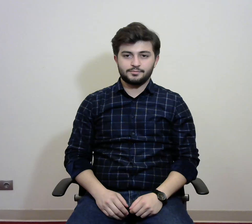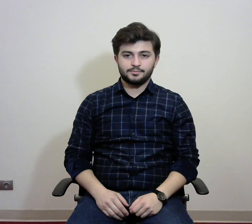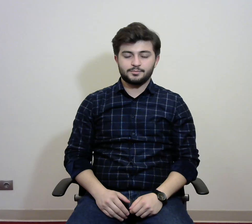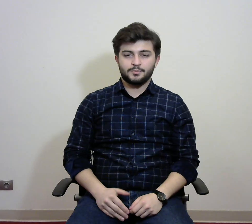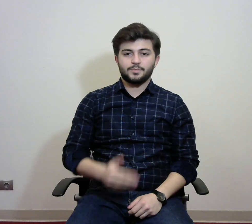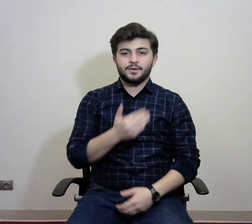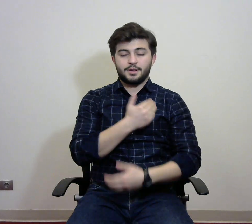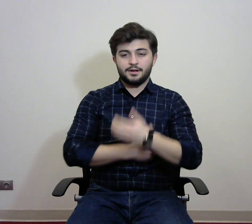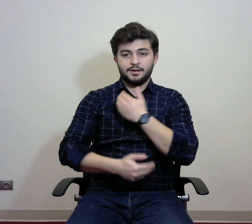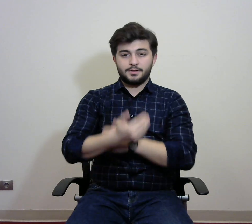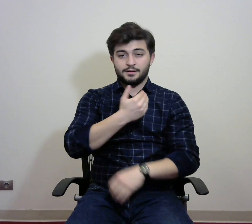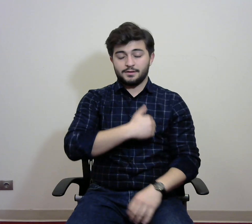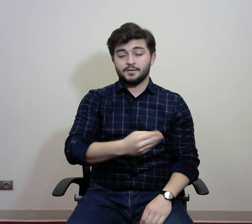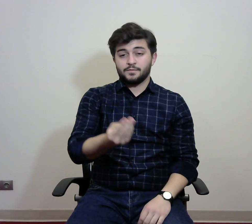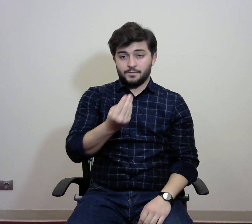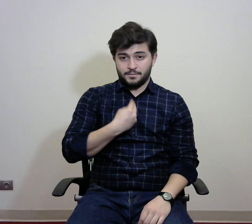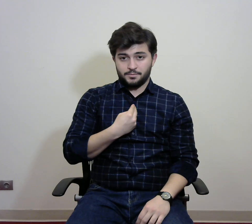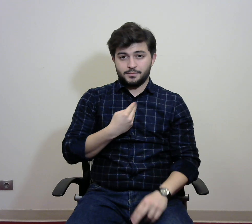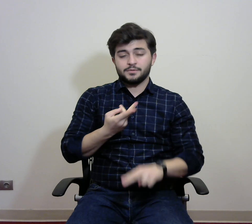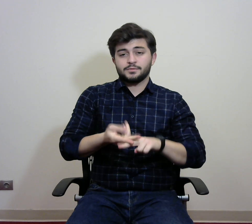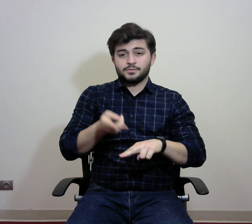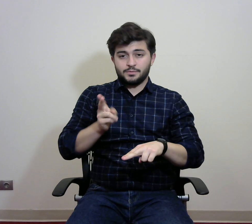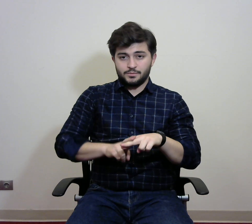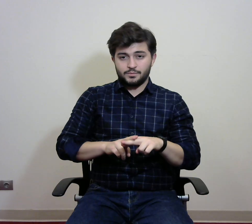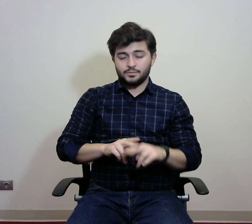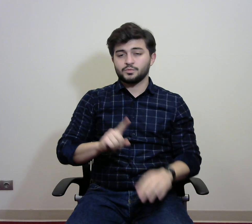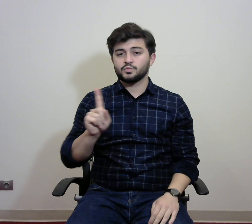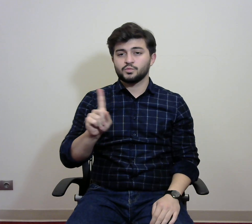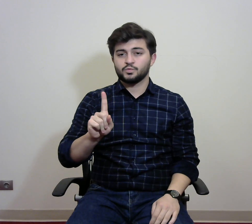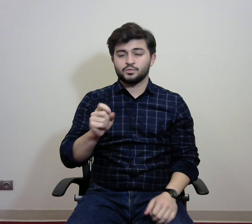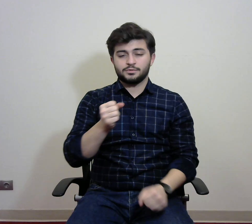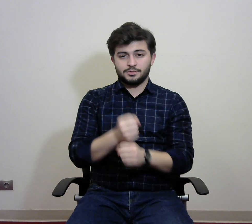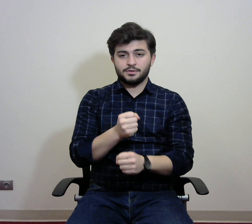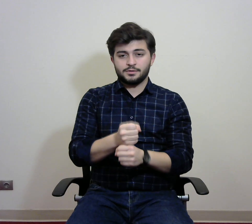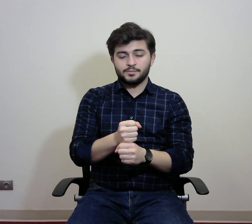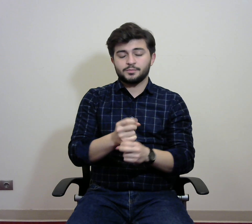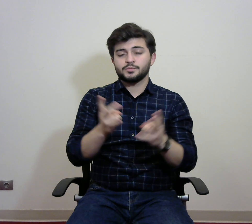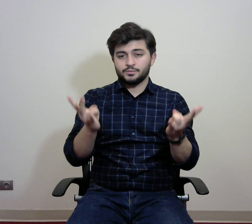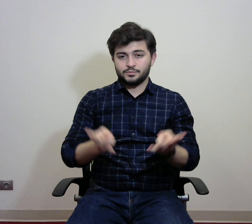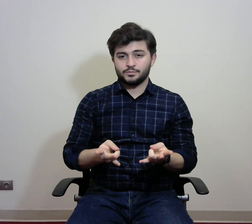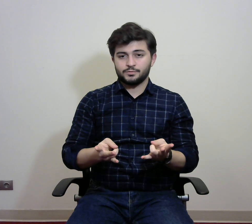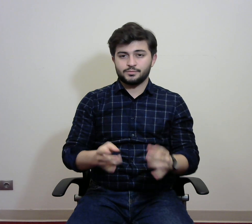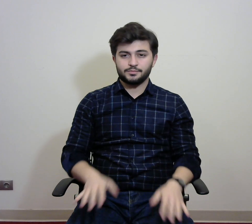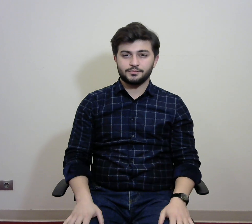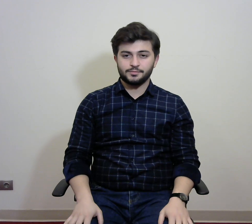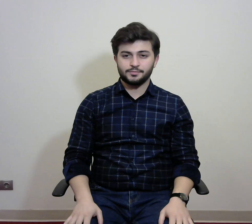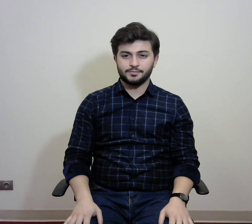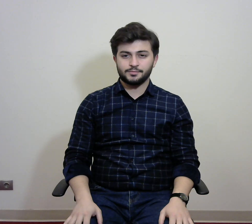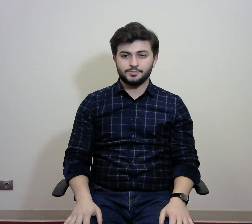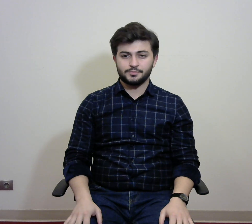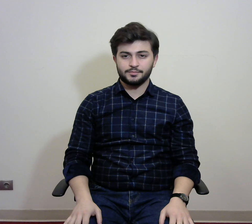Əlilliyin təyin olunması üçün nə etmək lazımdır?